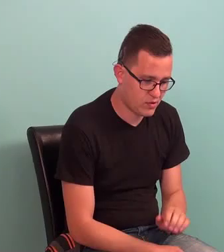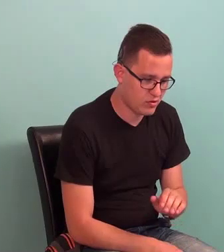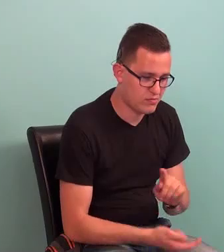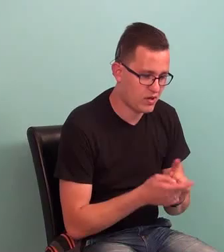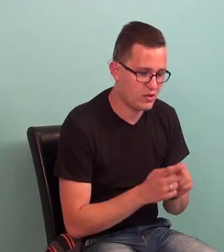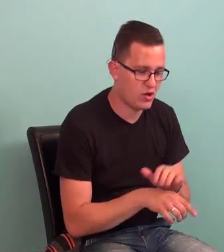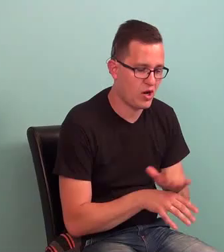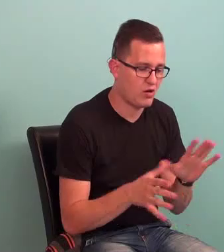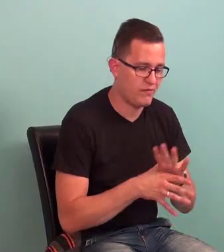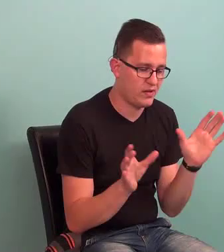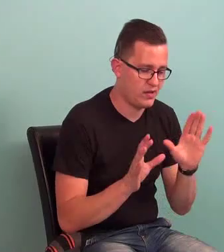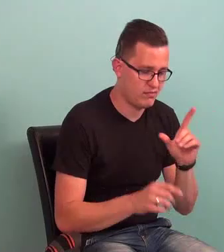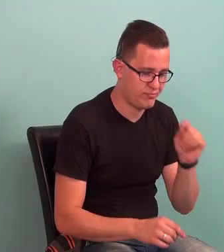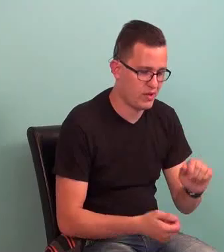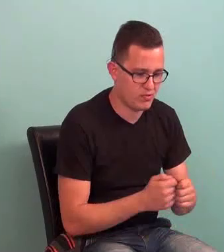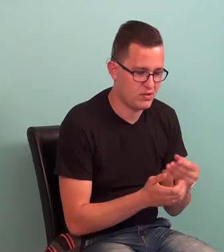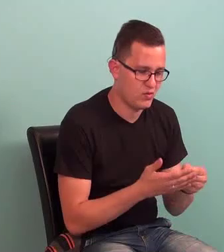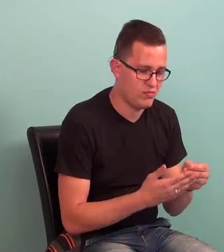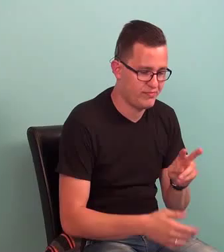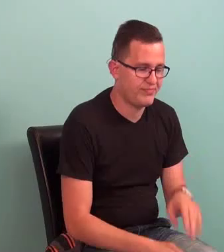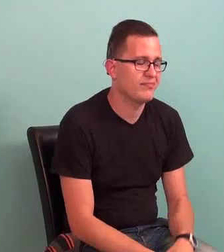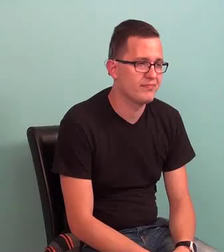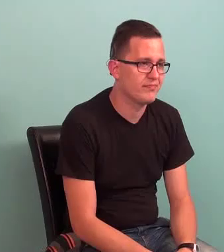Spotykam się z kolegą w kinie albo pójdziemy na zakupy.